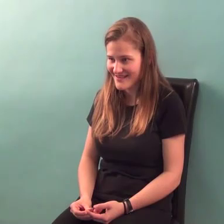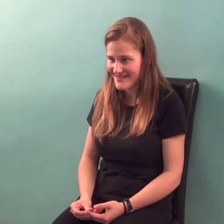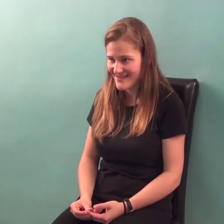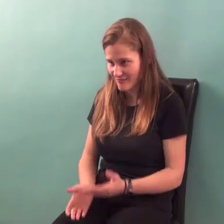Już?